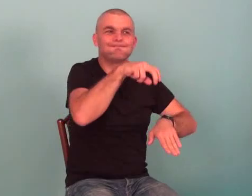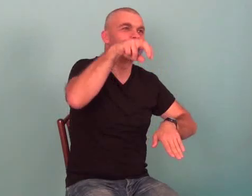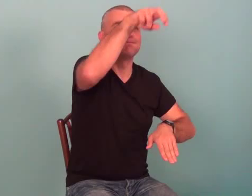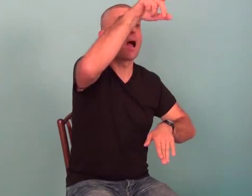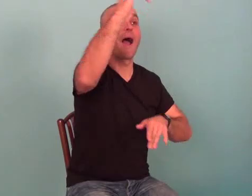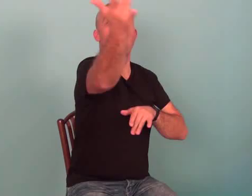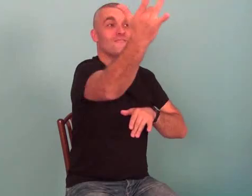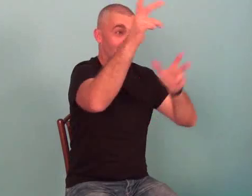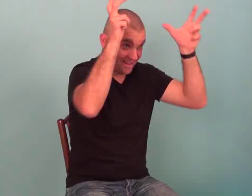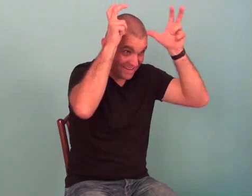Z drugiej strony jest jeleń.